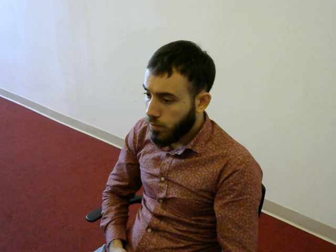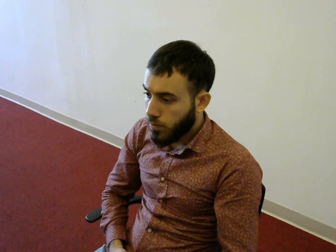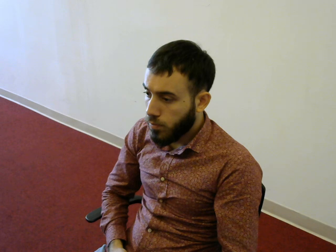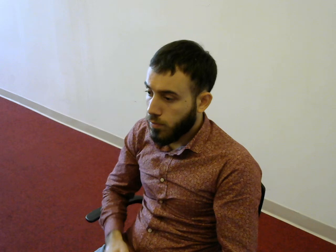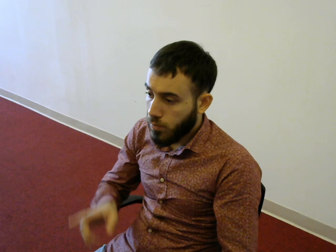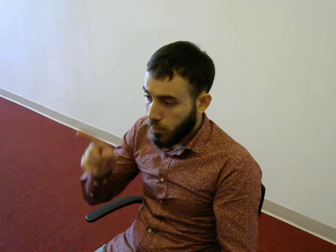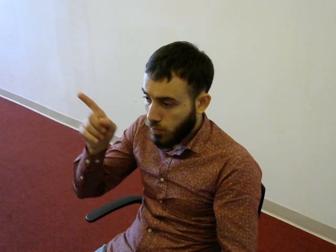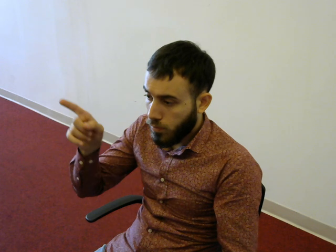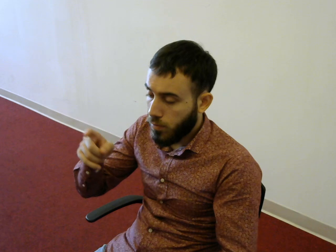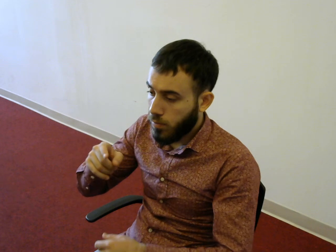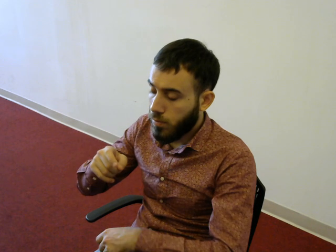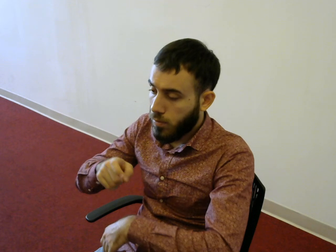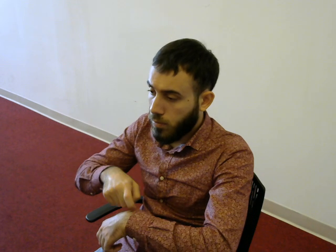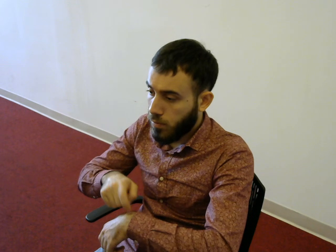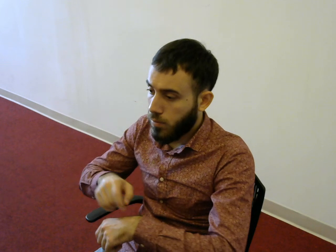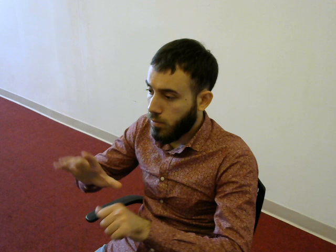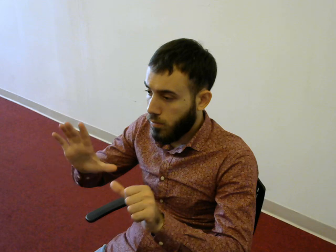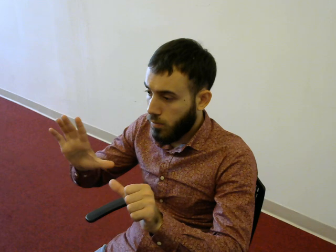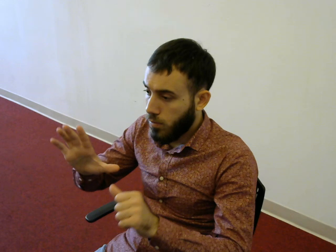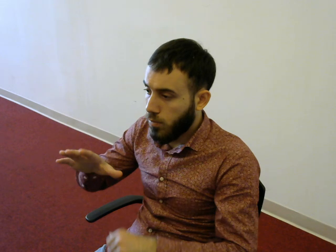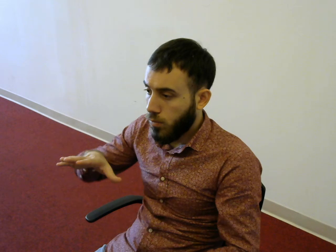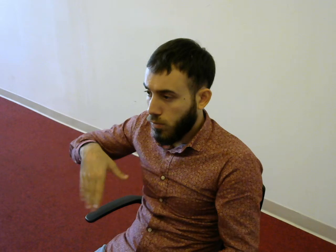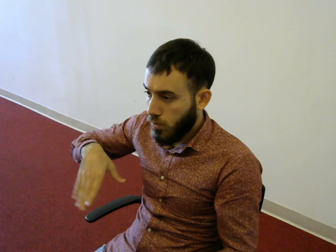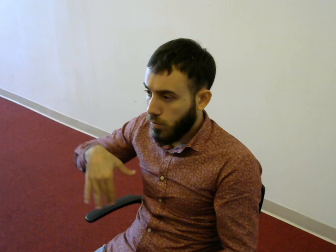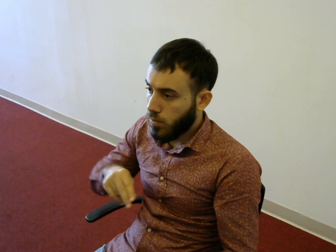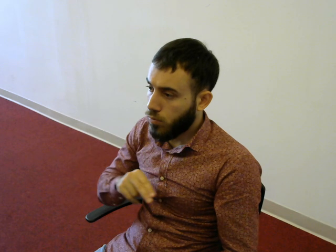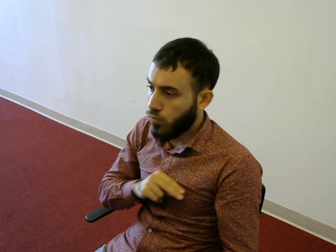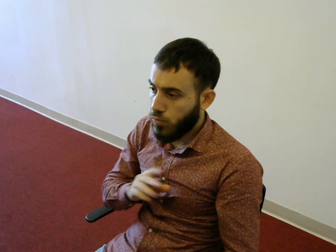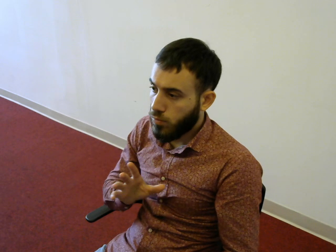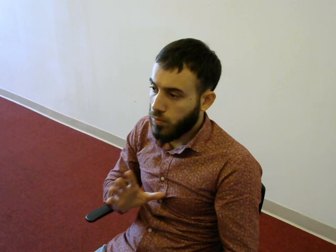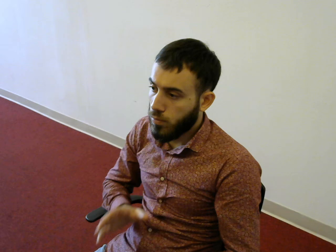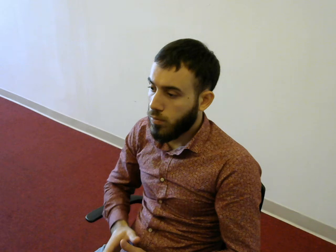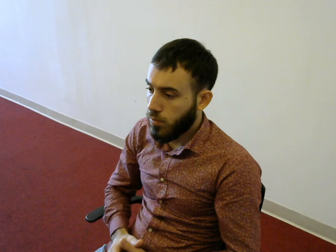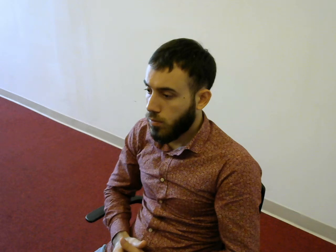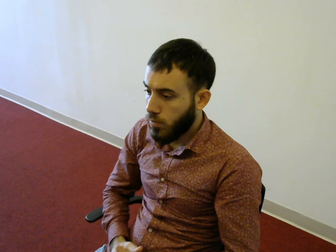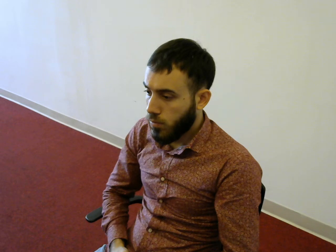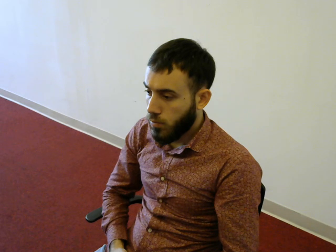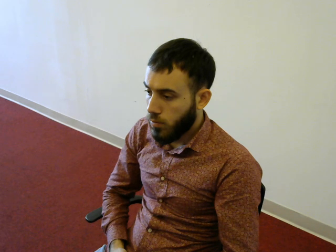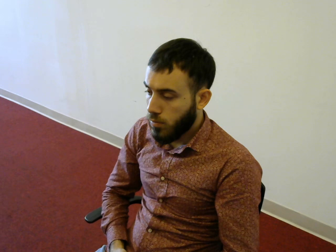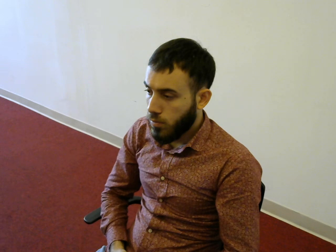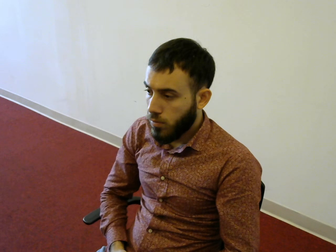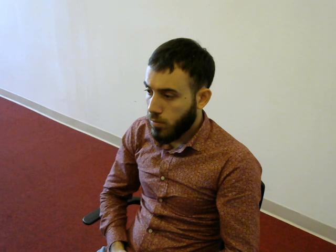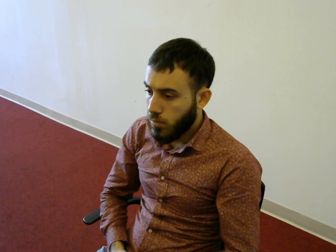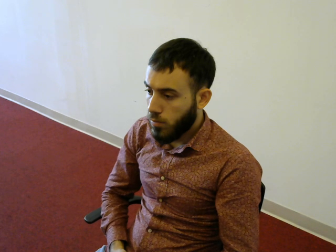O saat 6-dan sonra işləmir